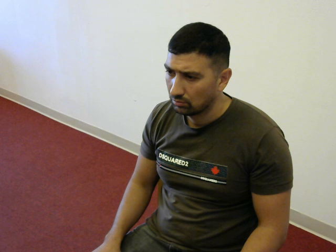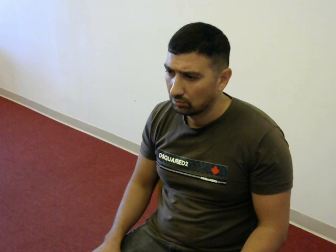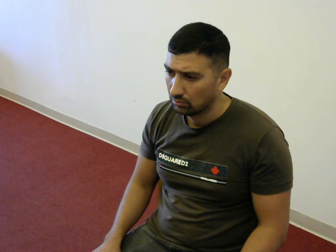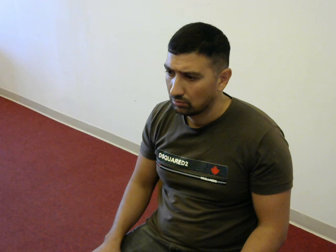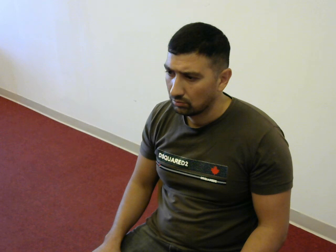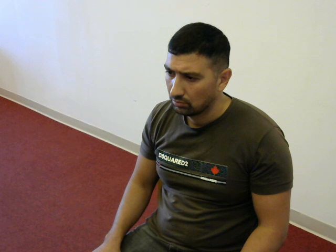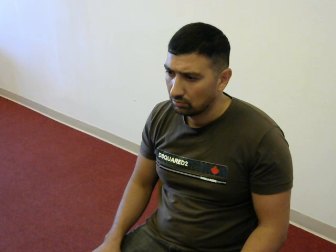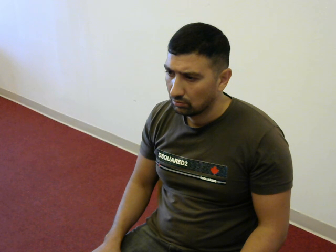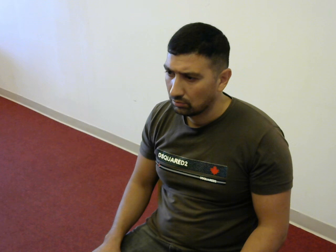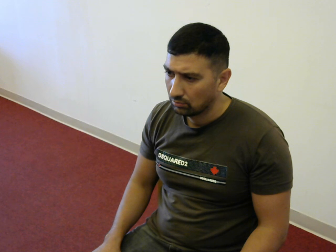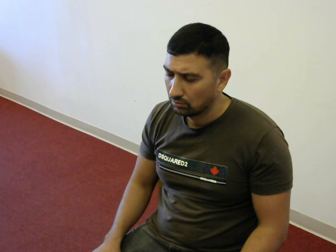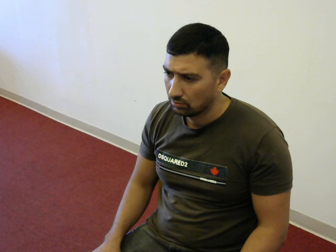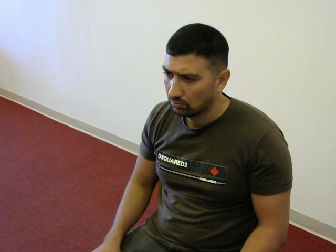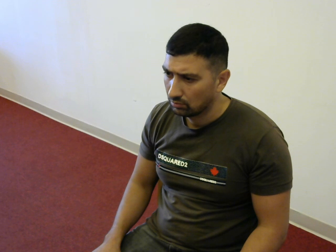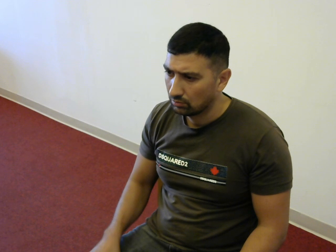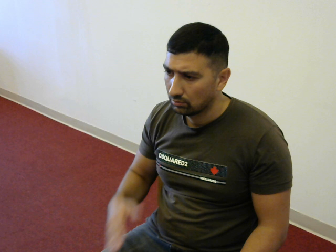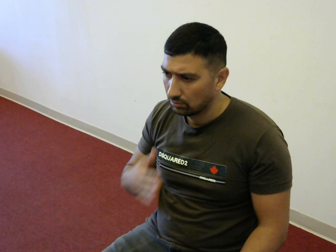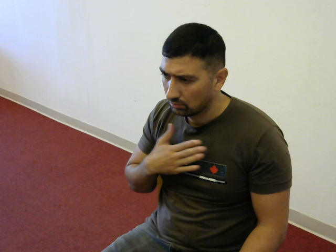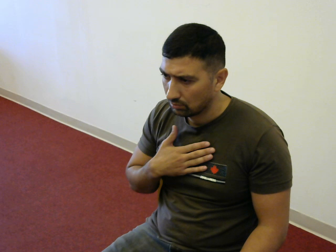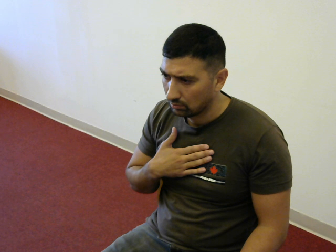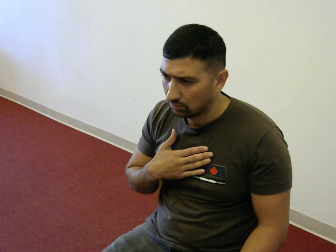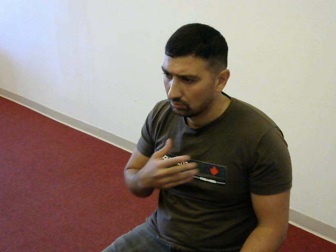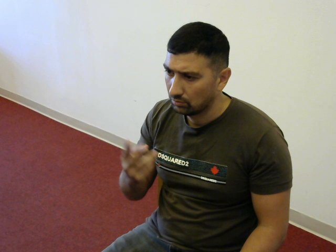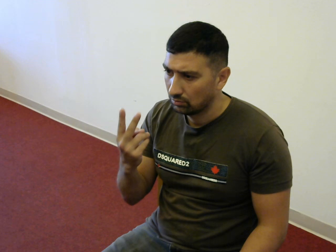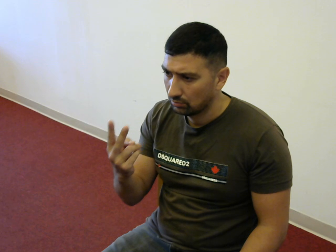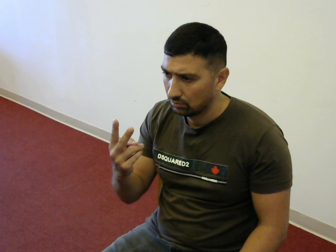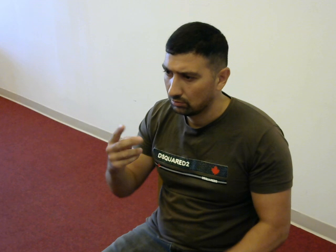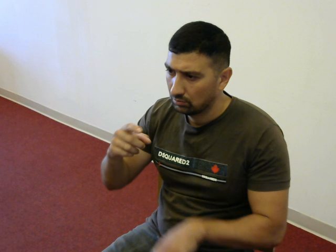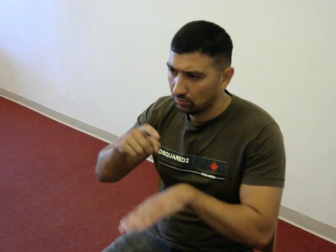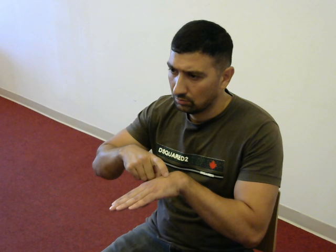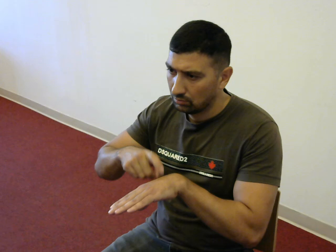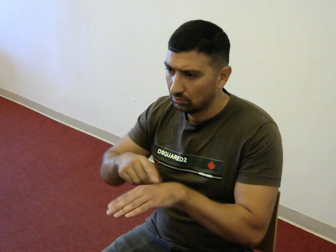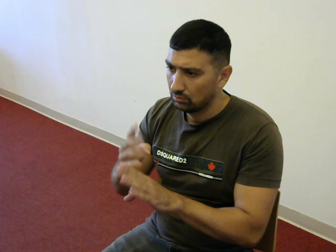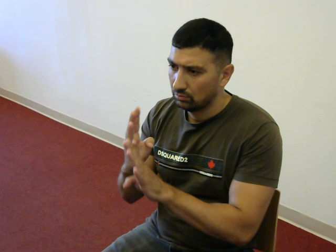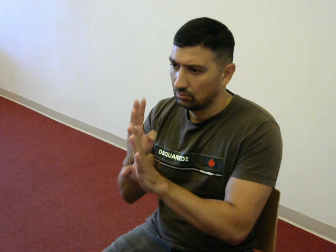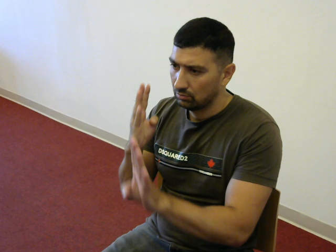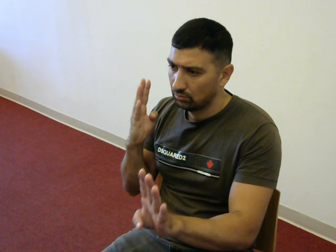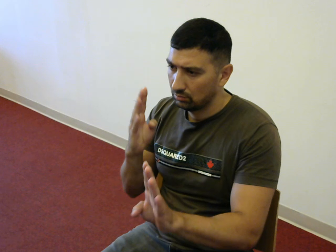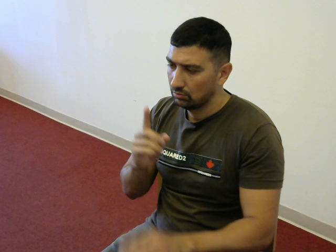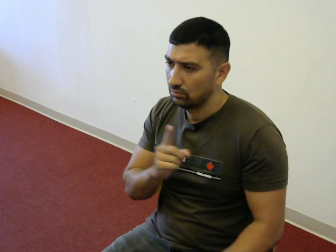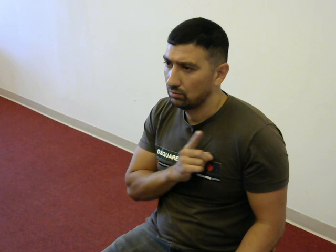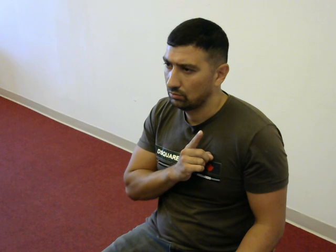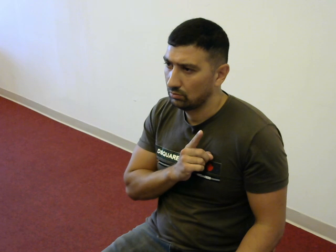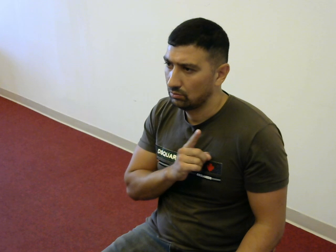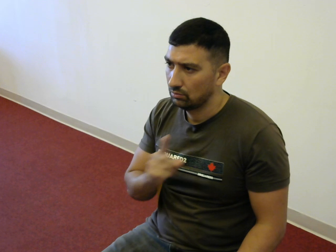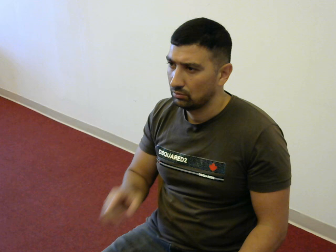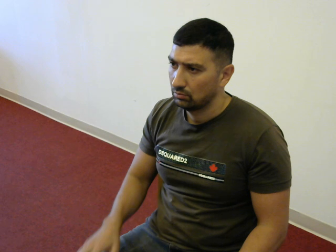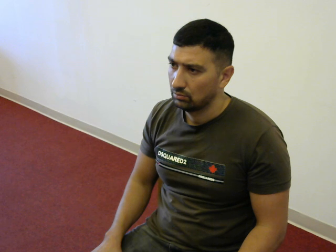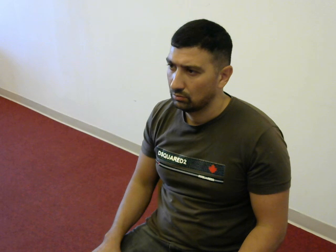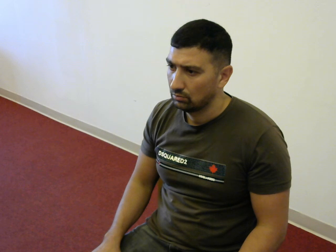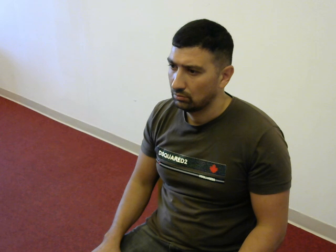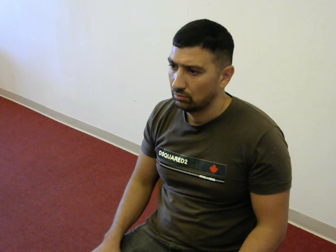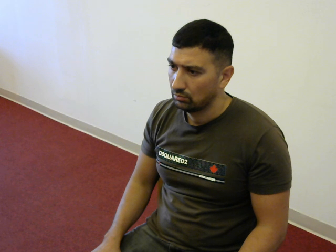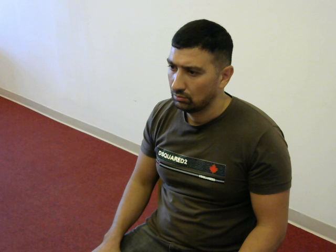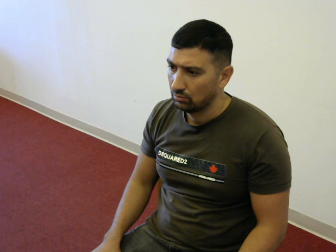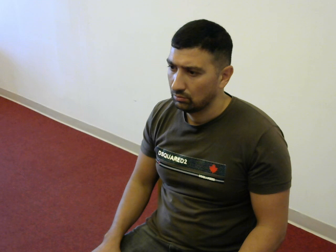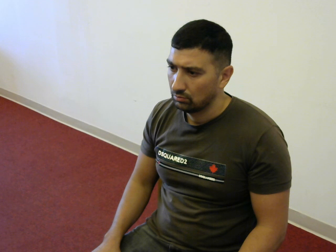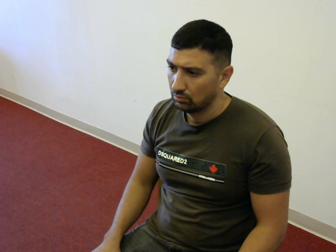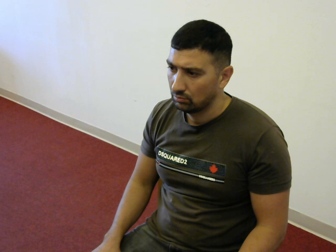Mən iki saatdır növbədə gözləyirəm